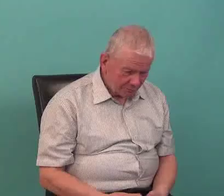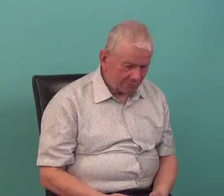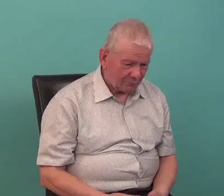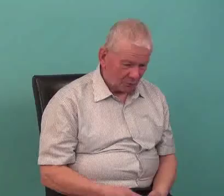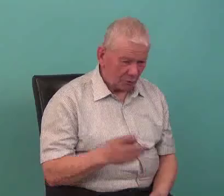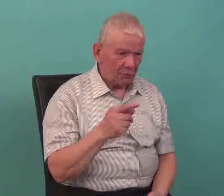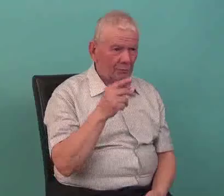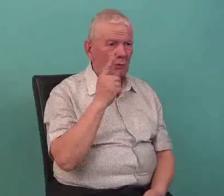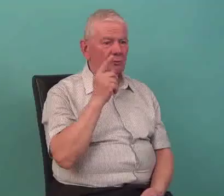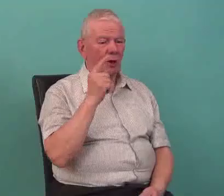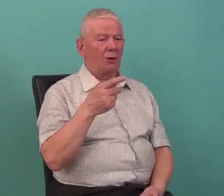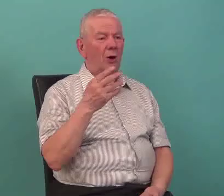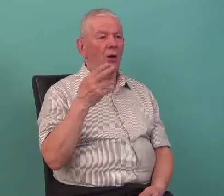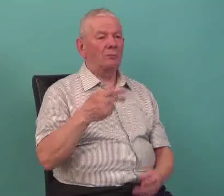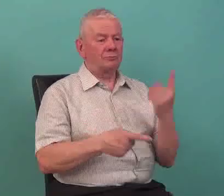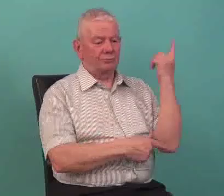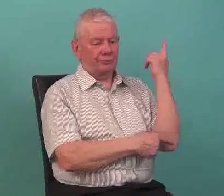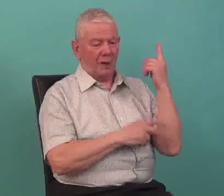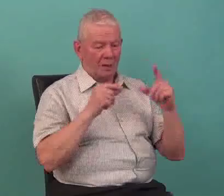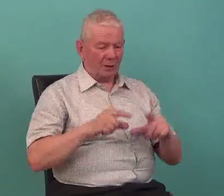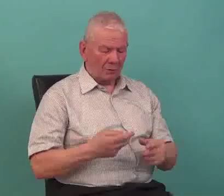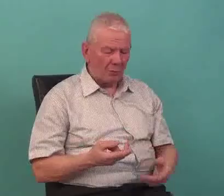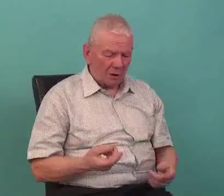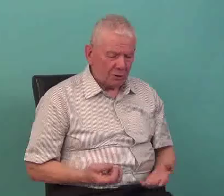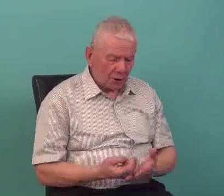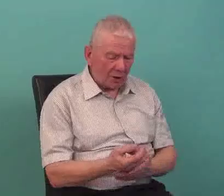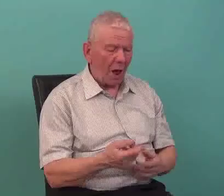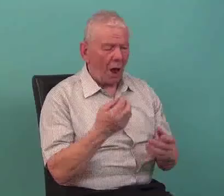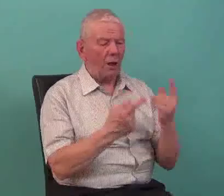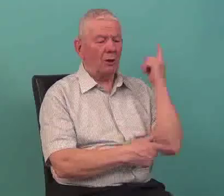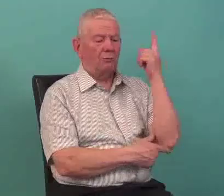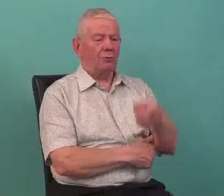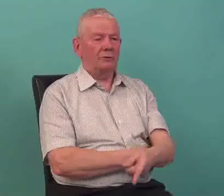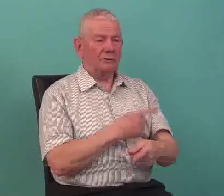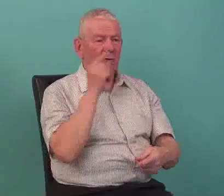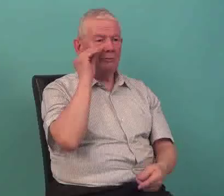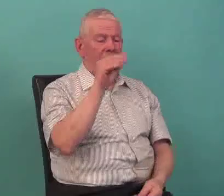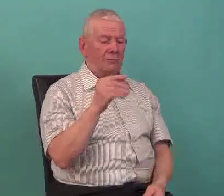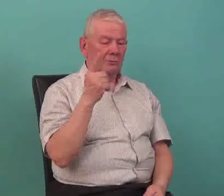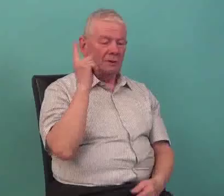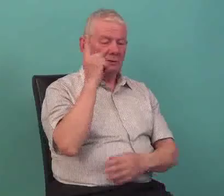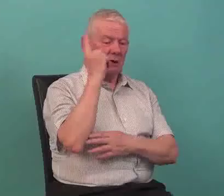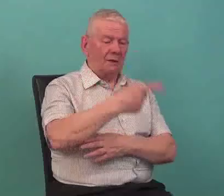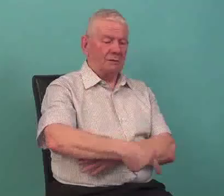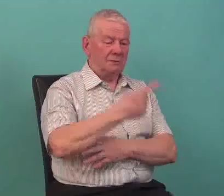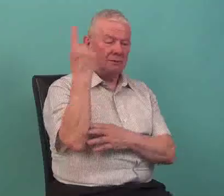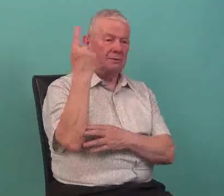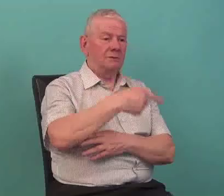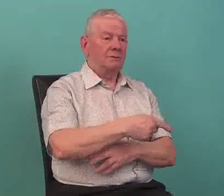Ktoś zjeżdża na sankach, i znak mówi, że zaraz będzie szlaban bezpieczeństwa.